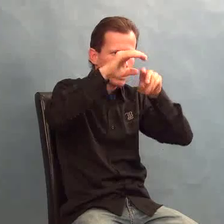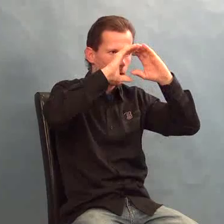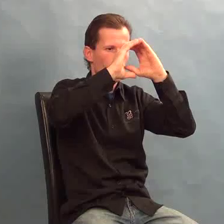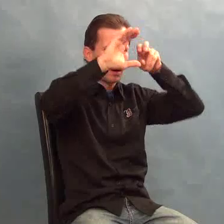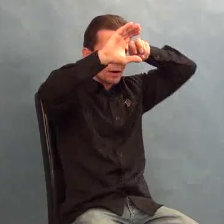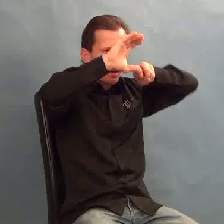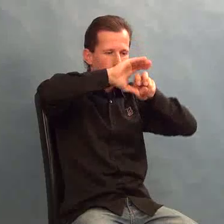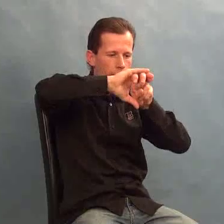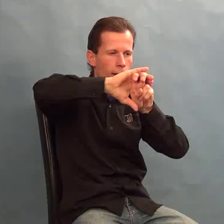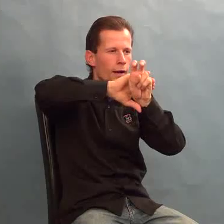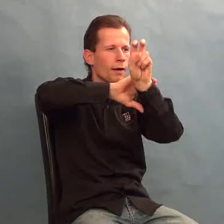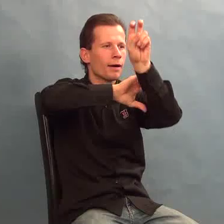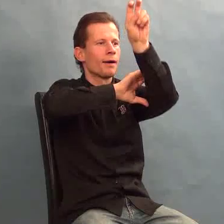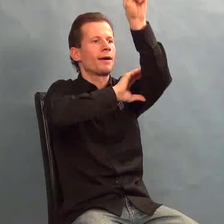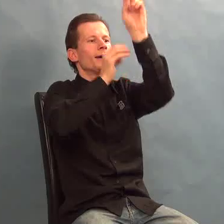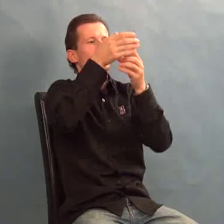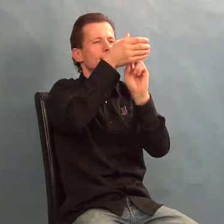Kot w środku rynny zaczął się wspinać na górę.